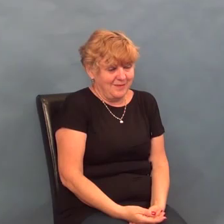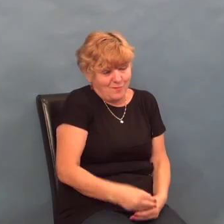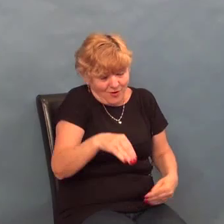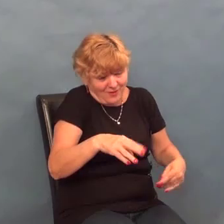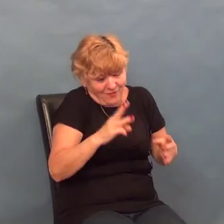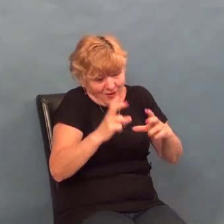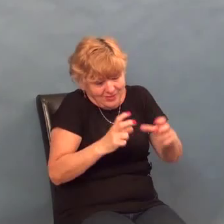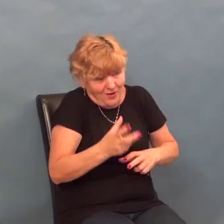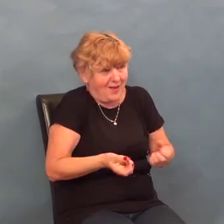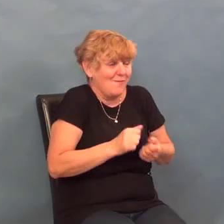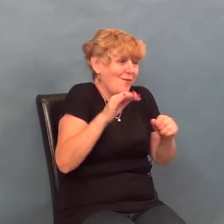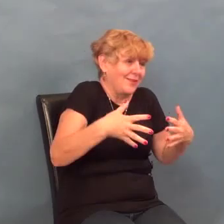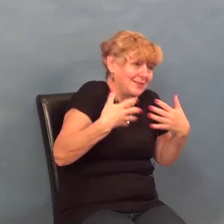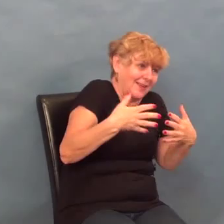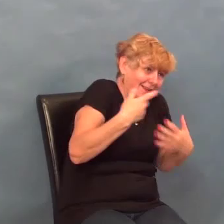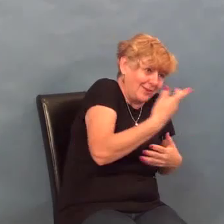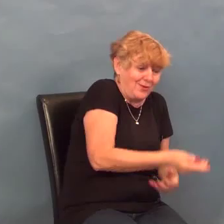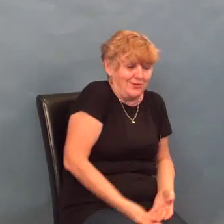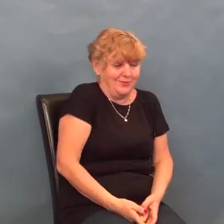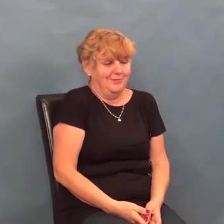Może w hotelu albo w sanatorium.